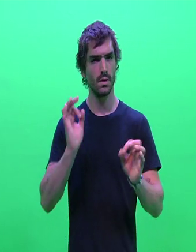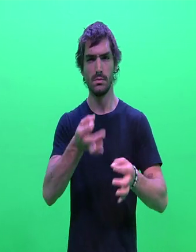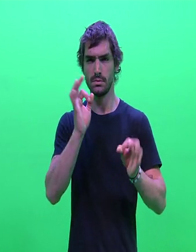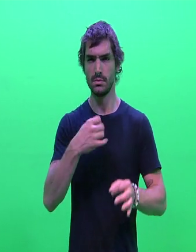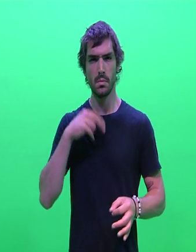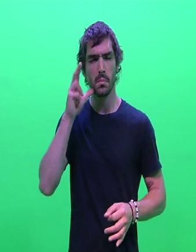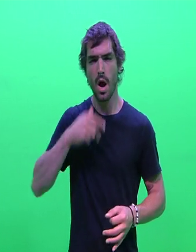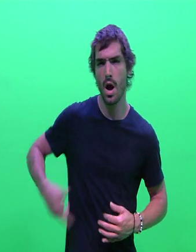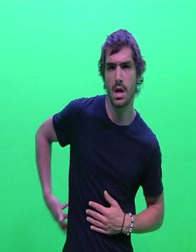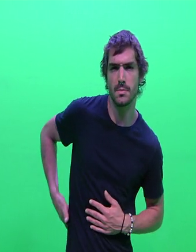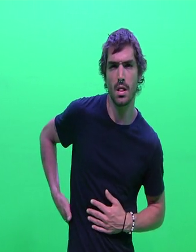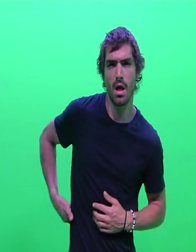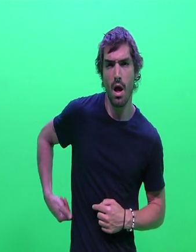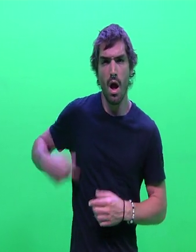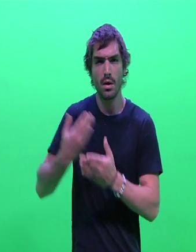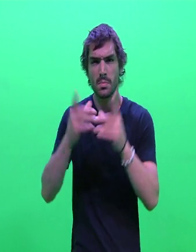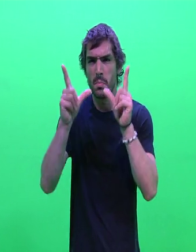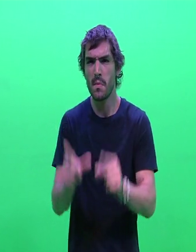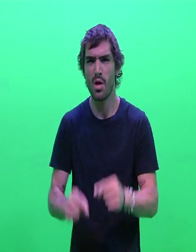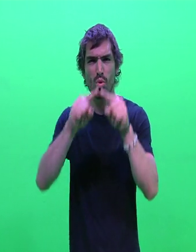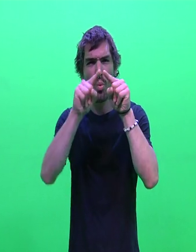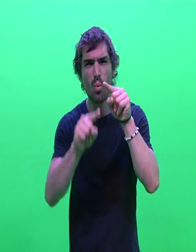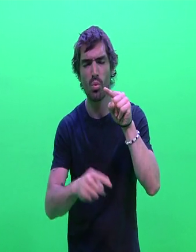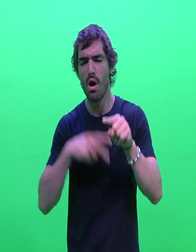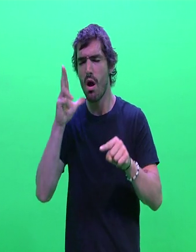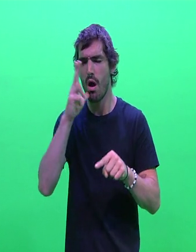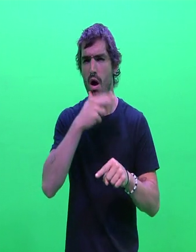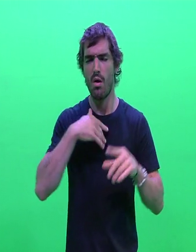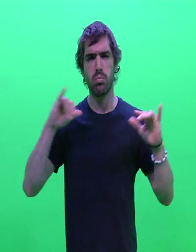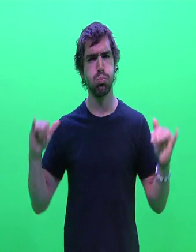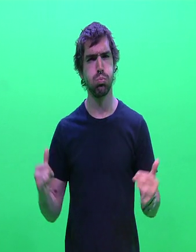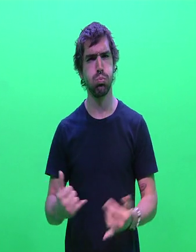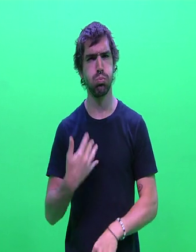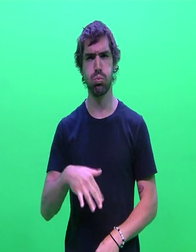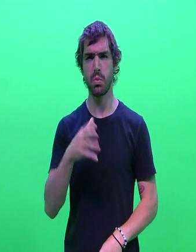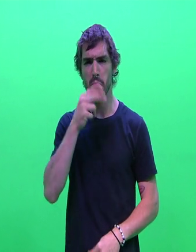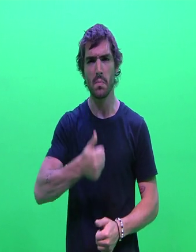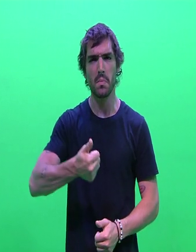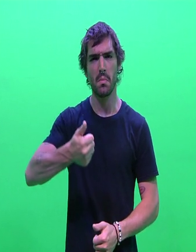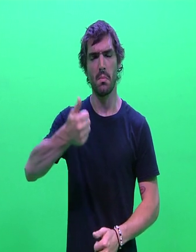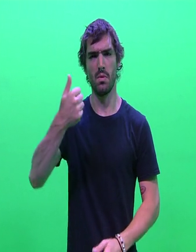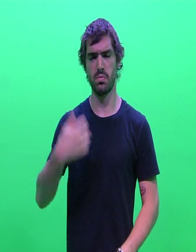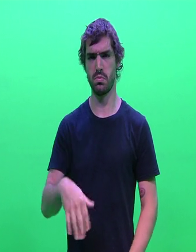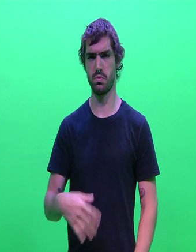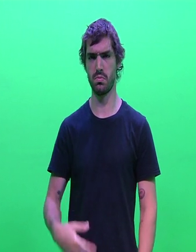Sí, em fa mal l'esquena i el dolor es desplaça a les cames, em fa mal tota la zona, estic molt cansat i el dolor va a més.